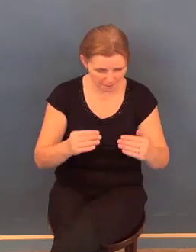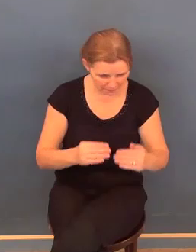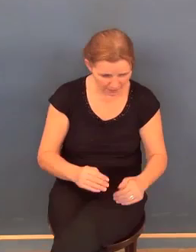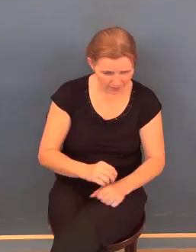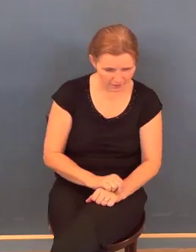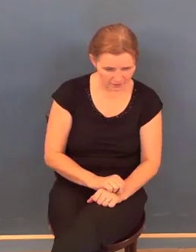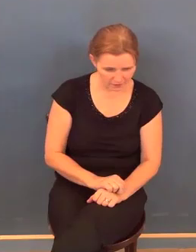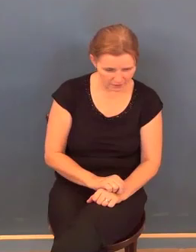Następny.